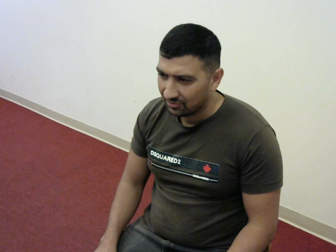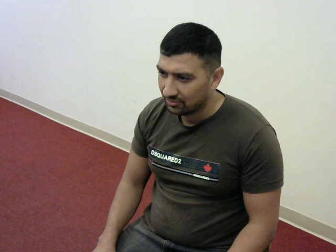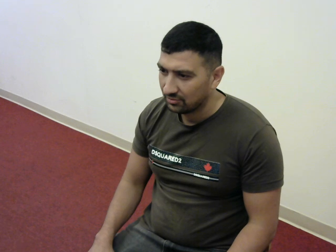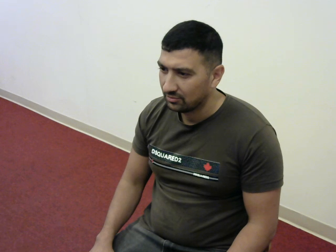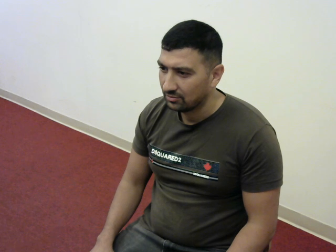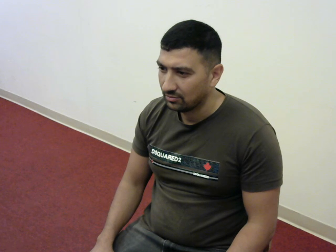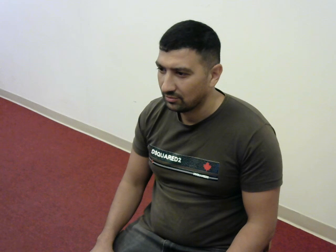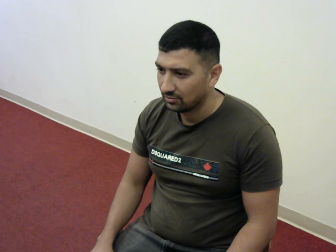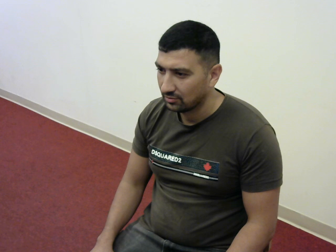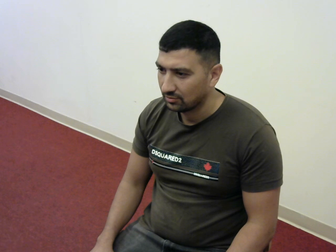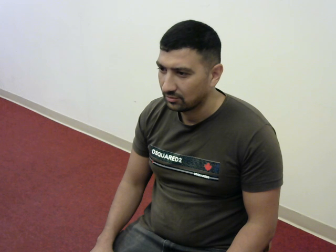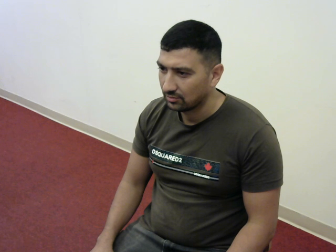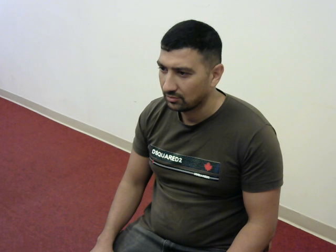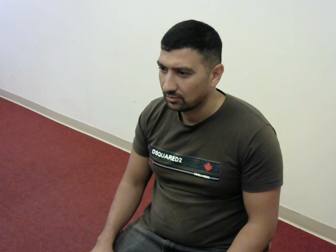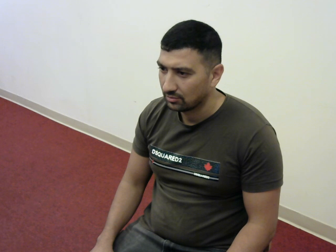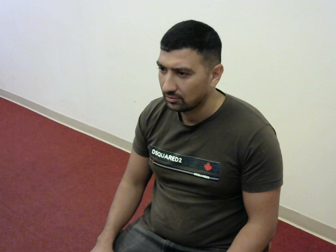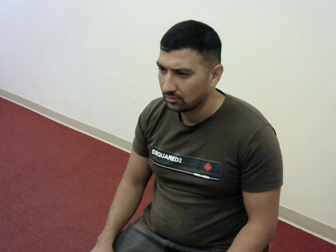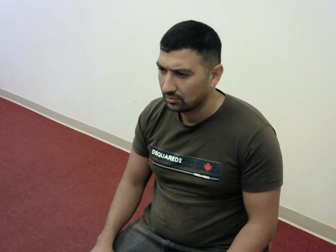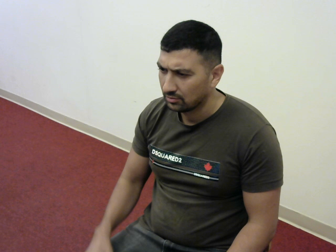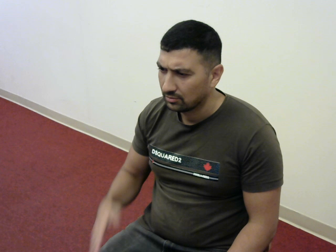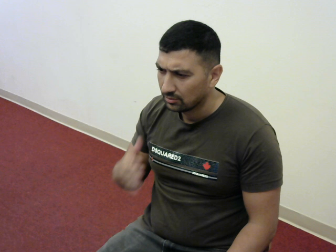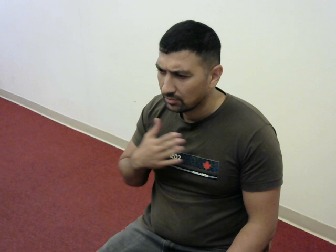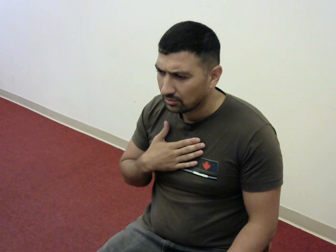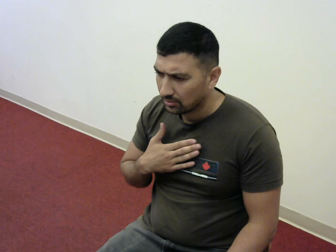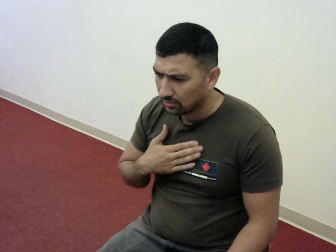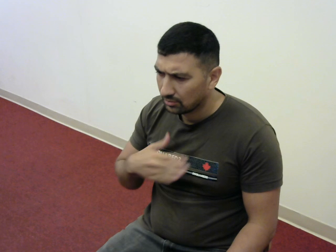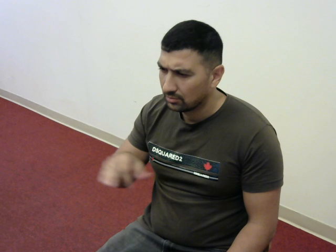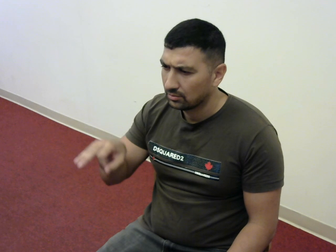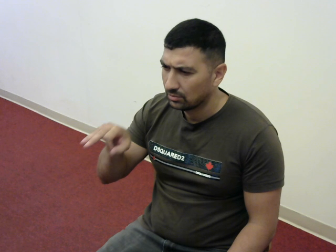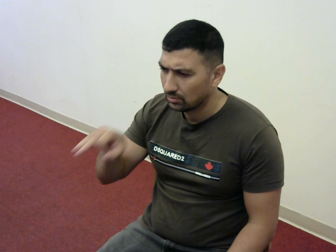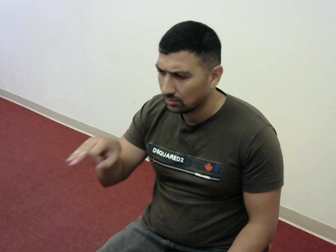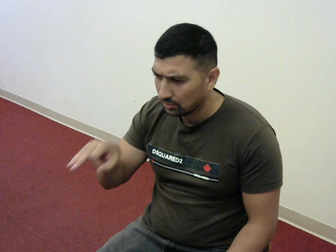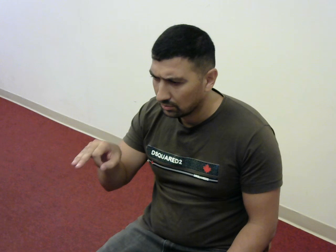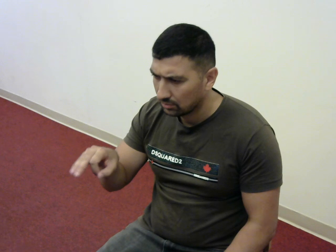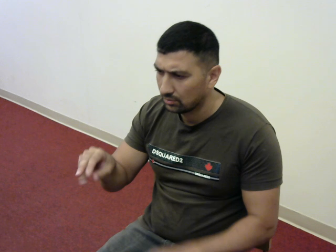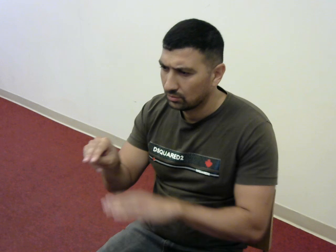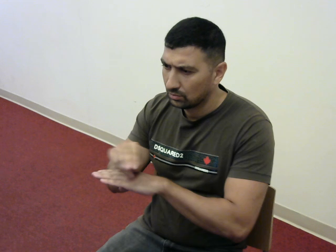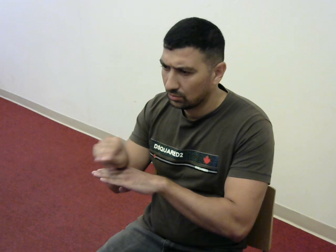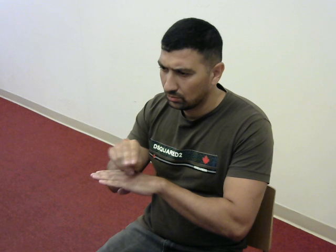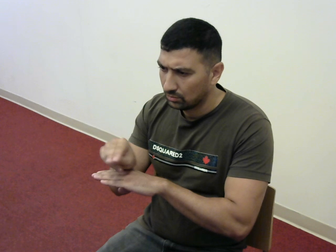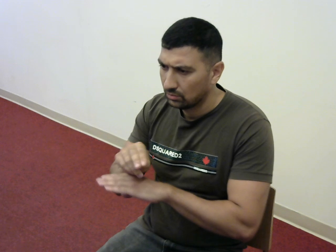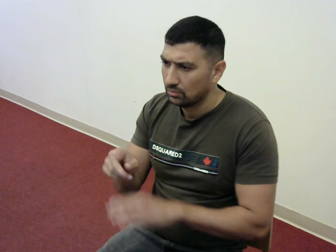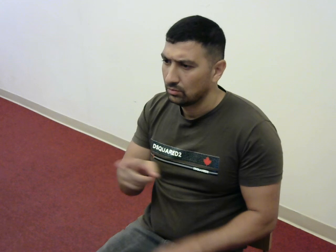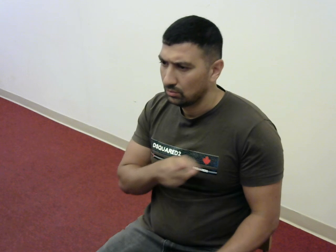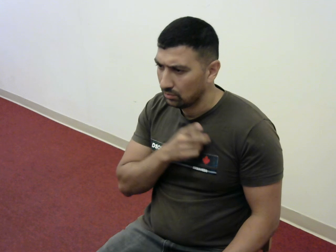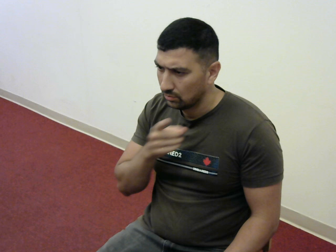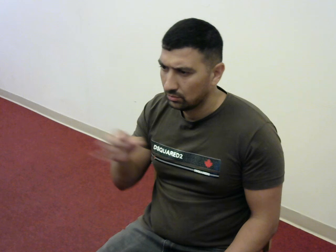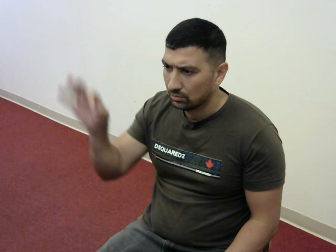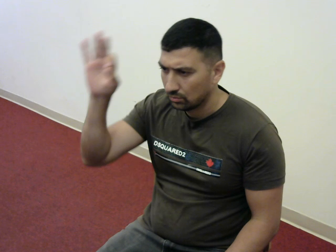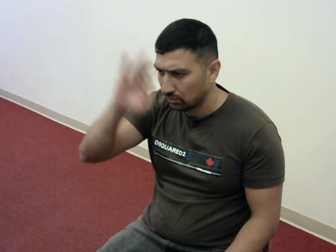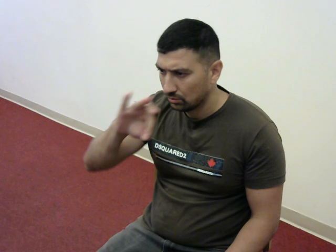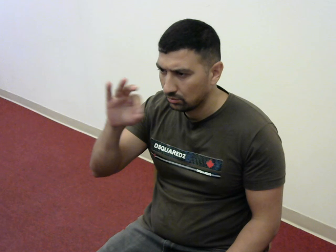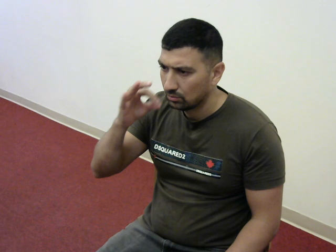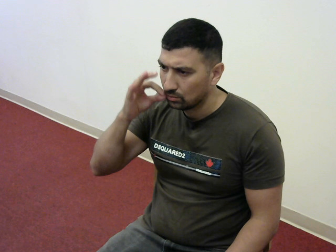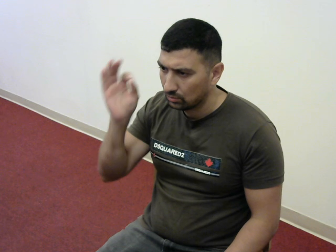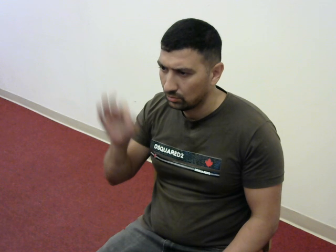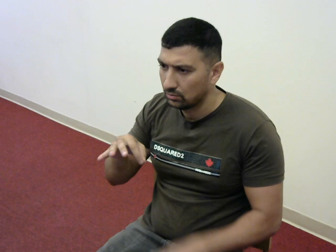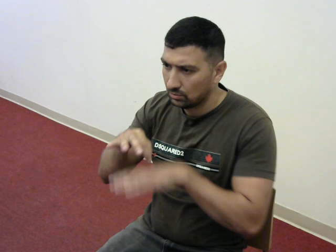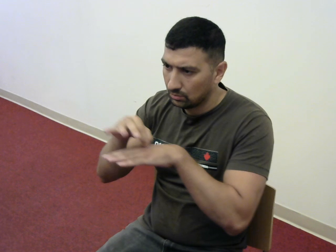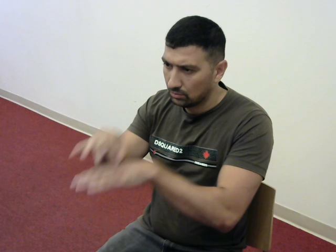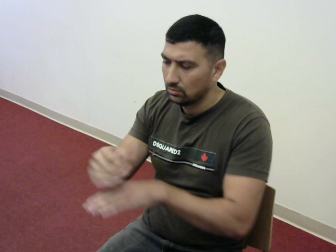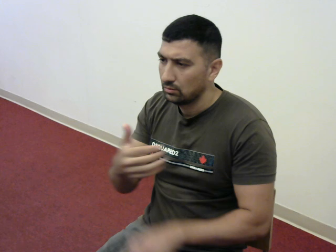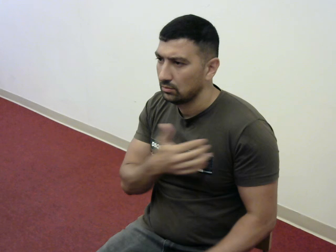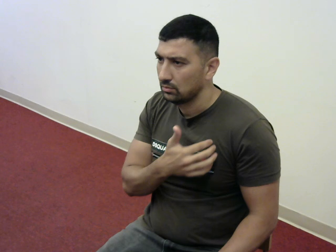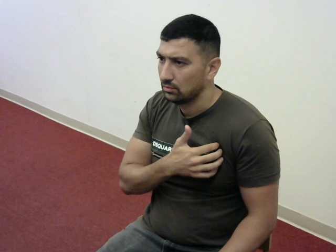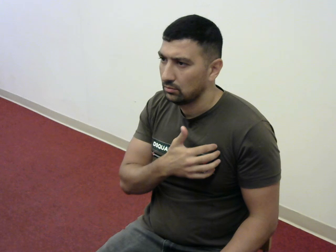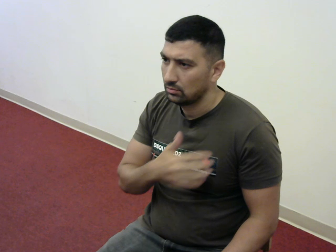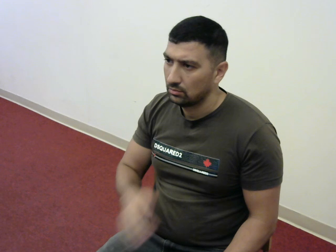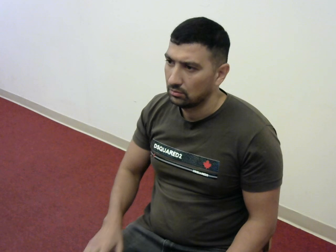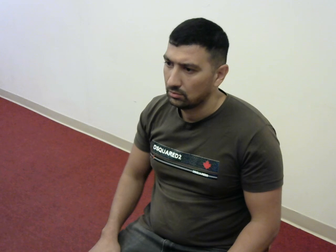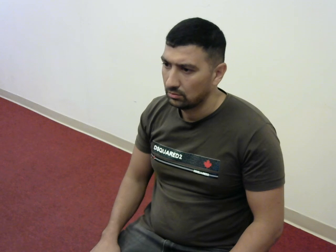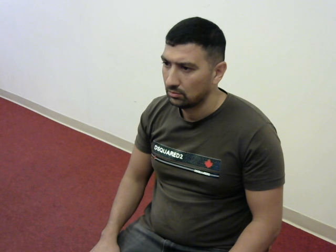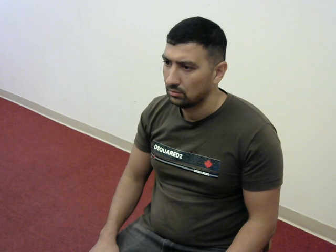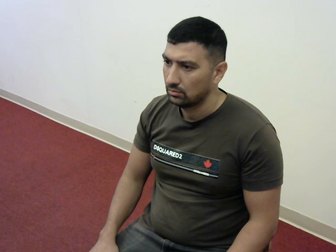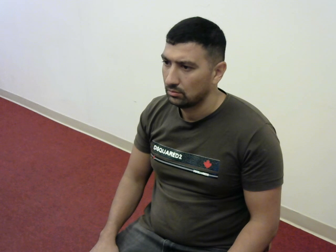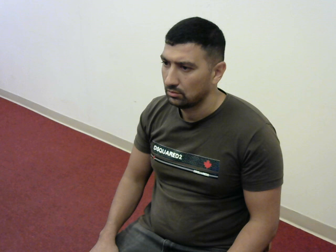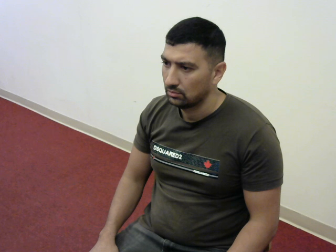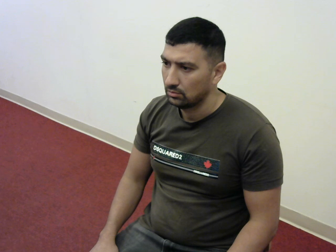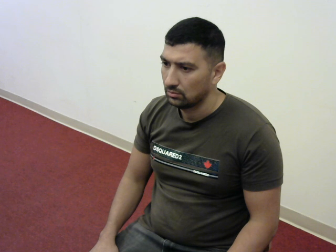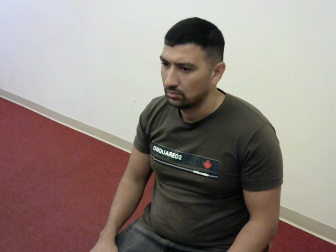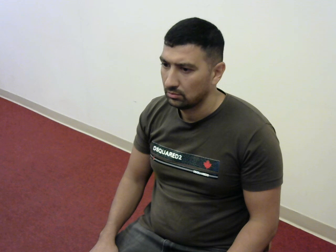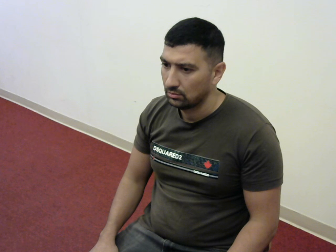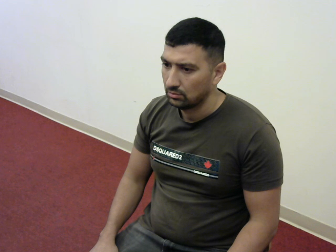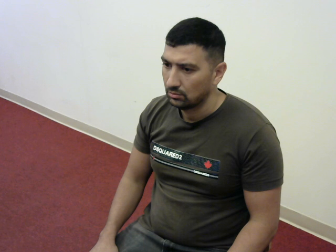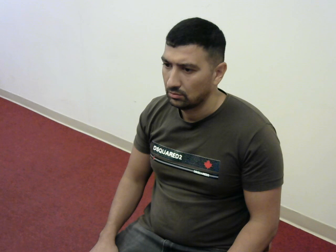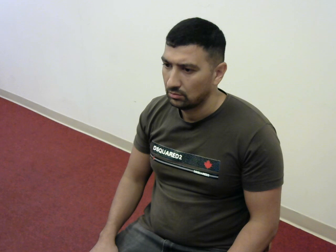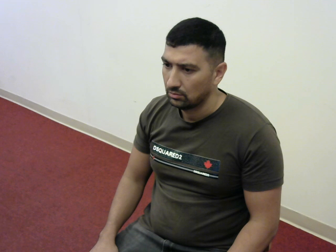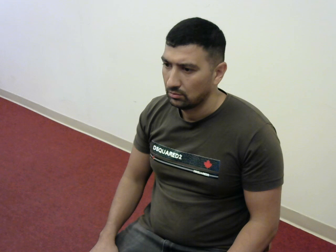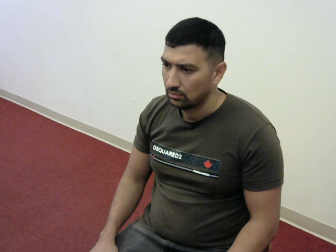Mən avtomobil təmiri üzrə təcrübə keçmək istəyirəm